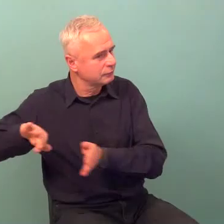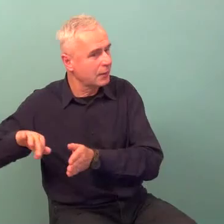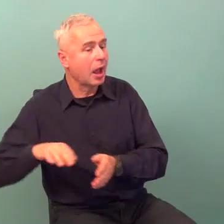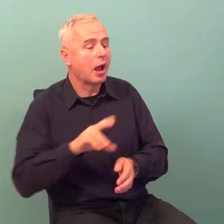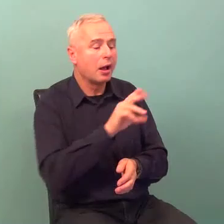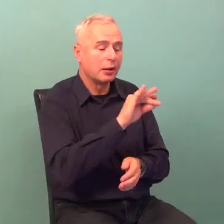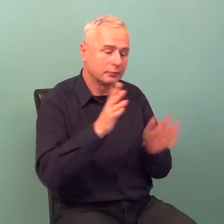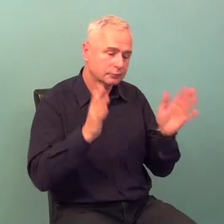A w poniedziałek w tych ramach...